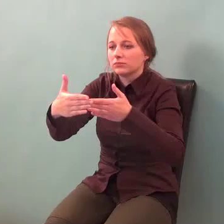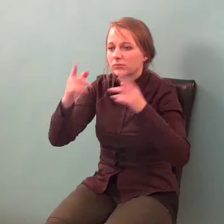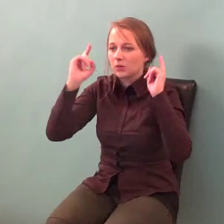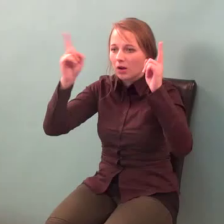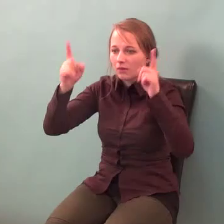Uwaga!